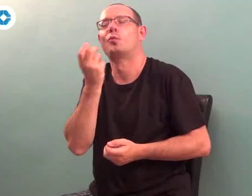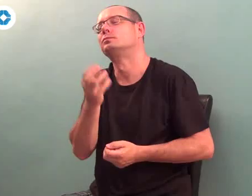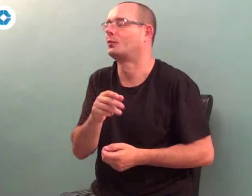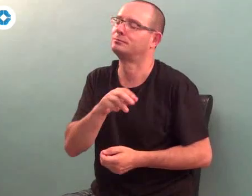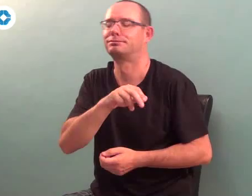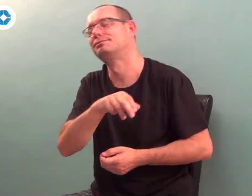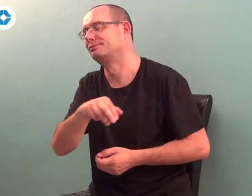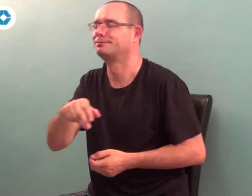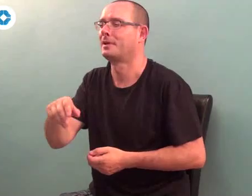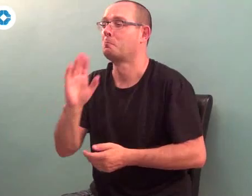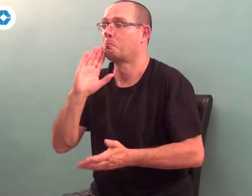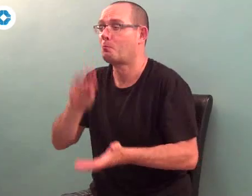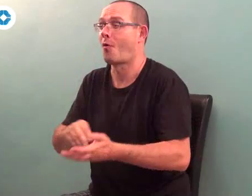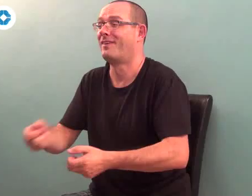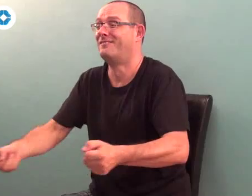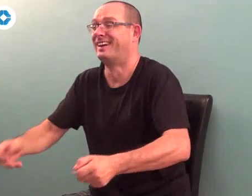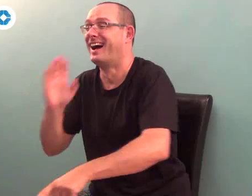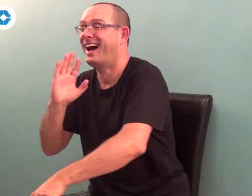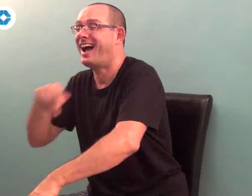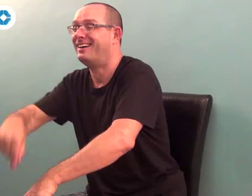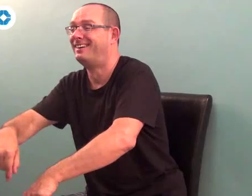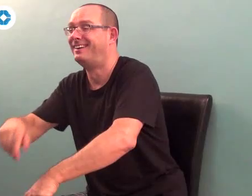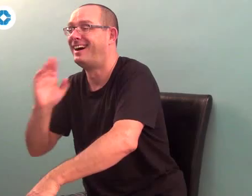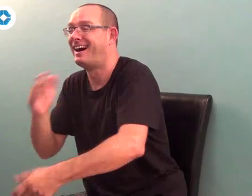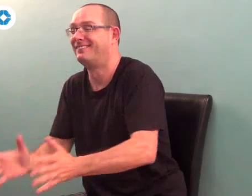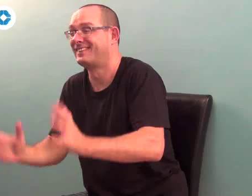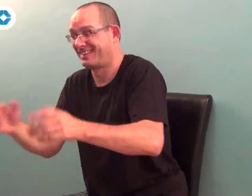Idą w swoją stronę, z powrotem w kierunku pana z koszami.